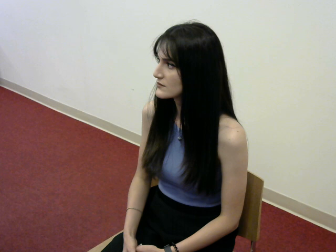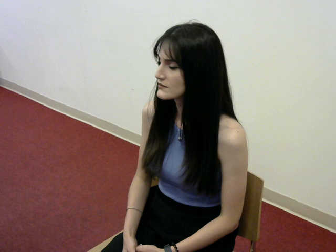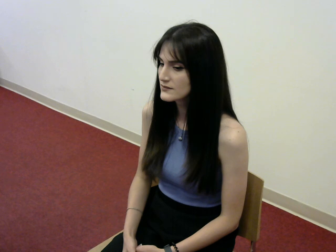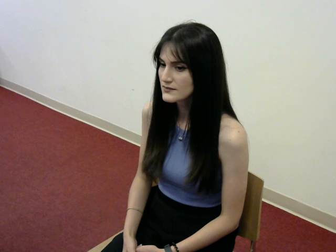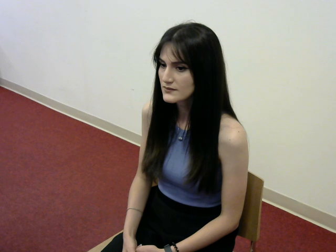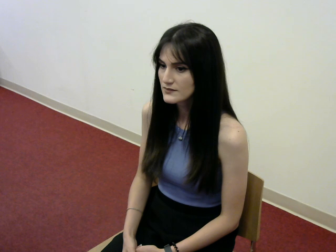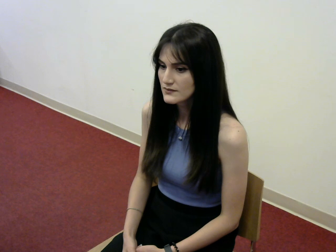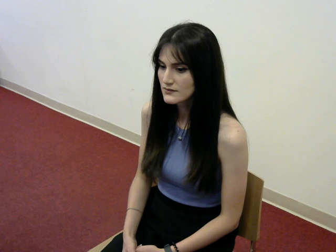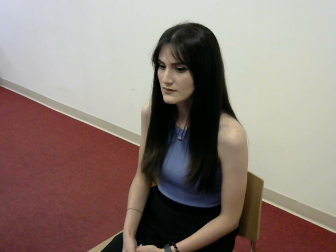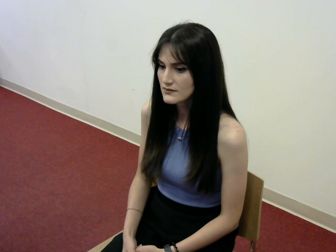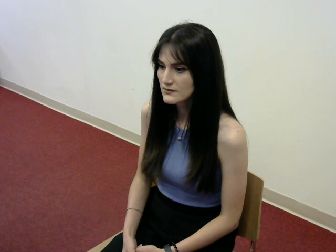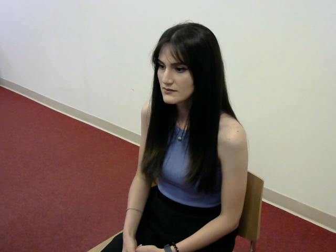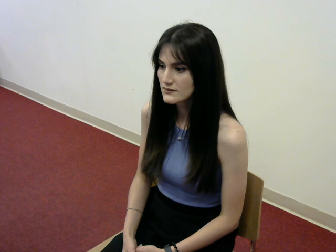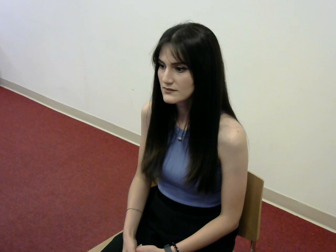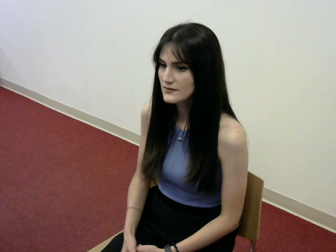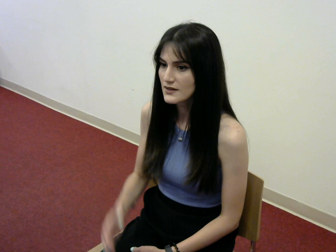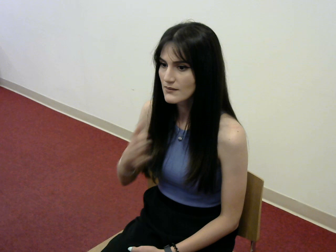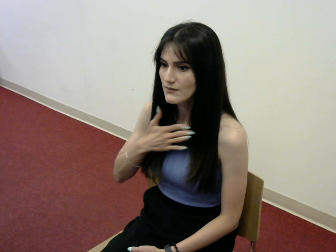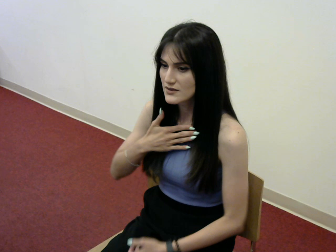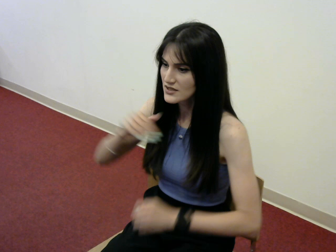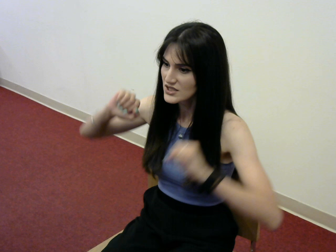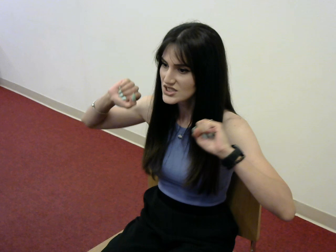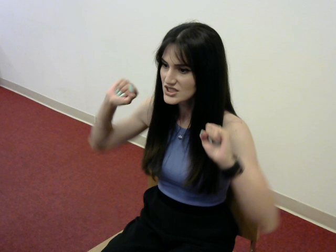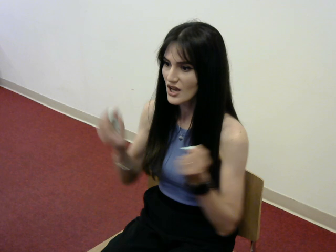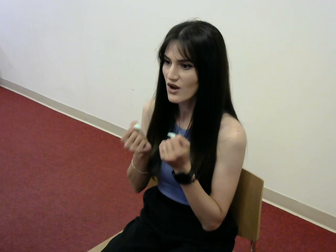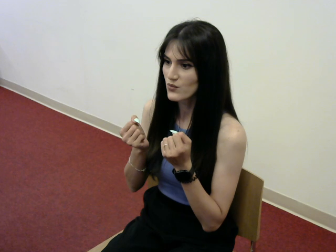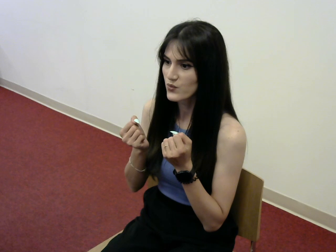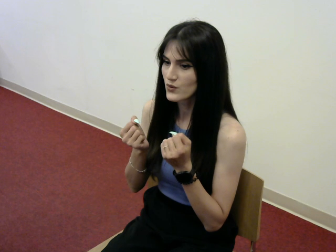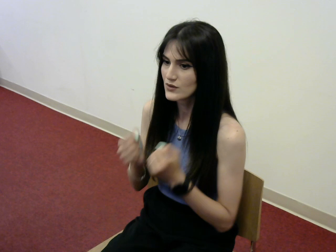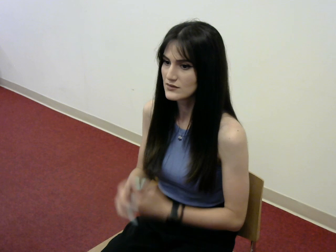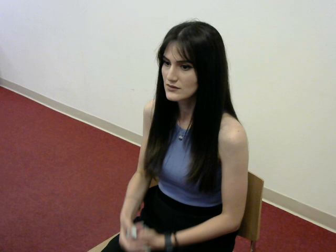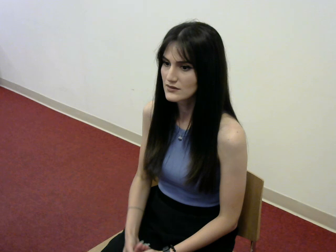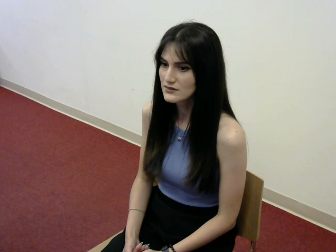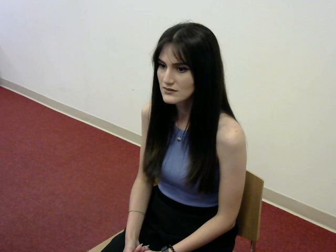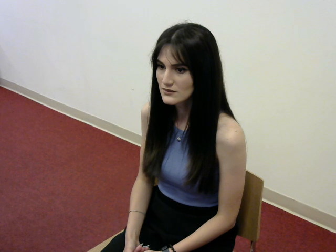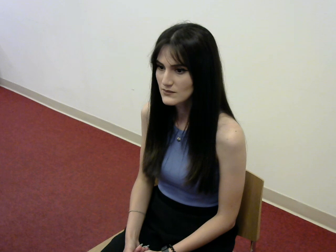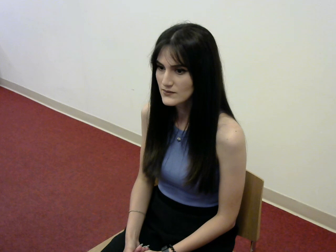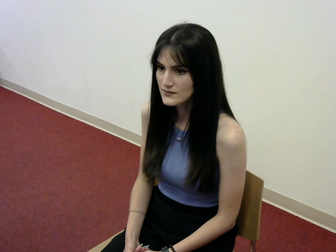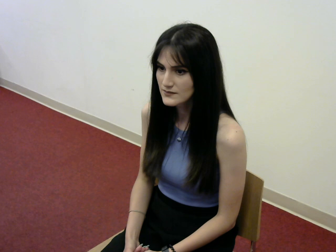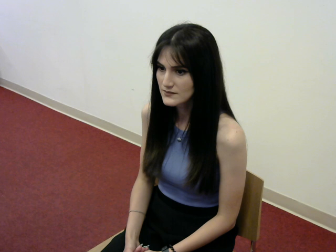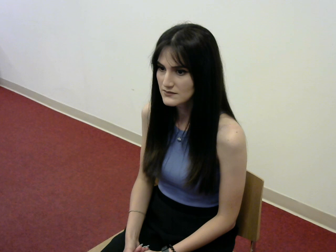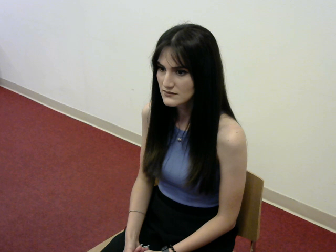Mənə soyuqdur